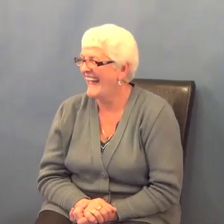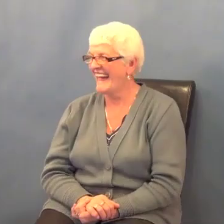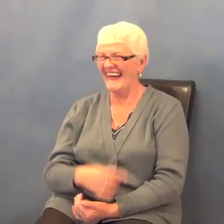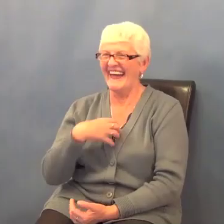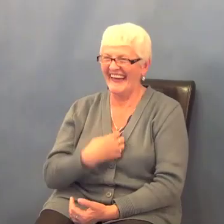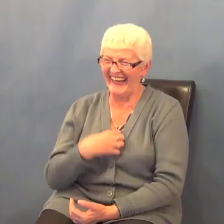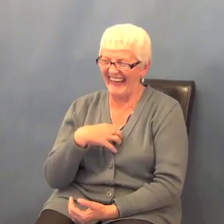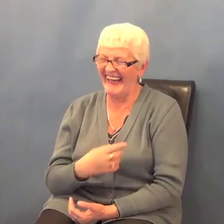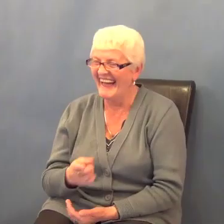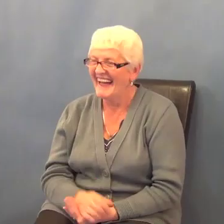Śmieszne.